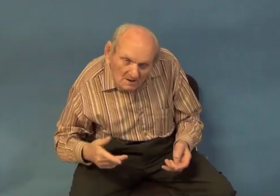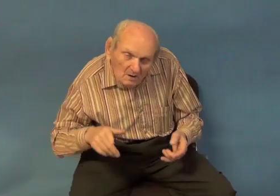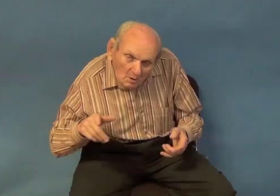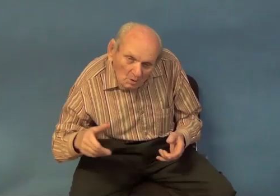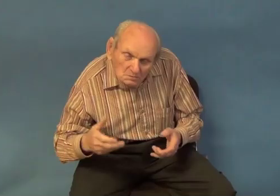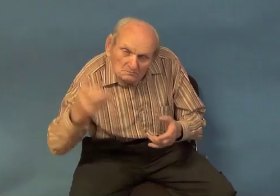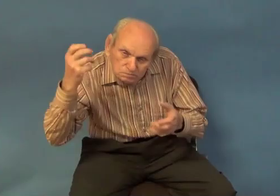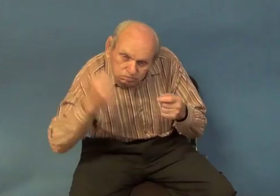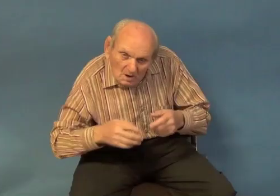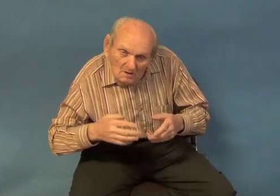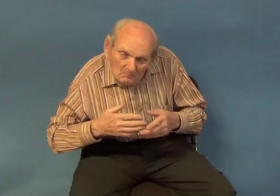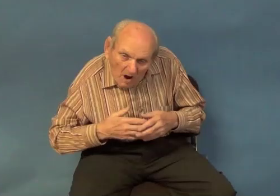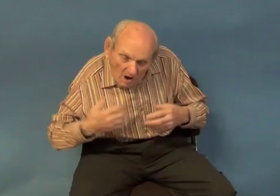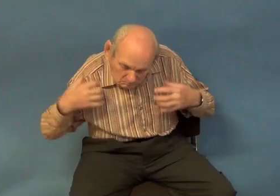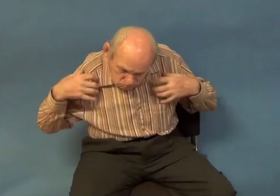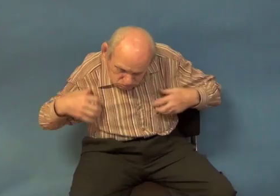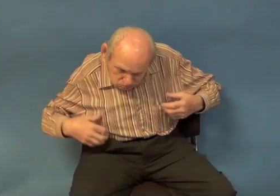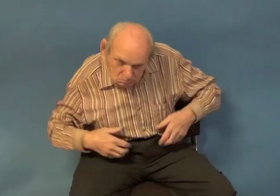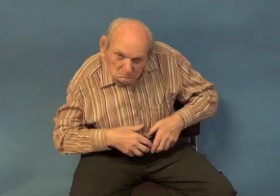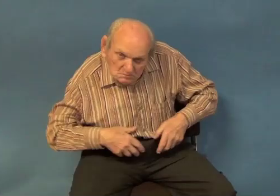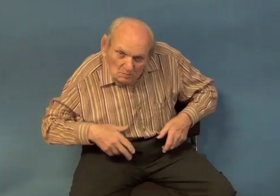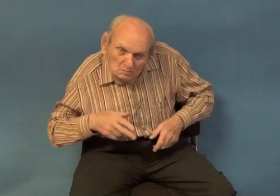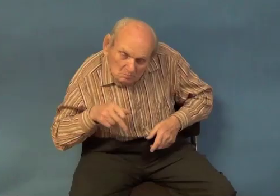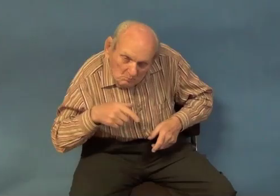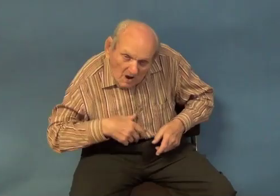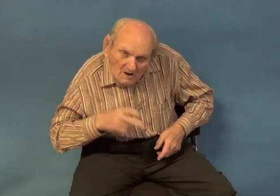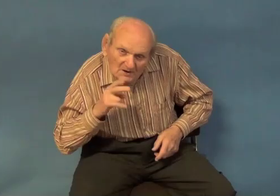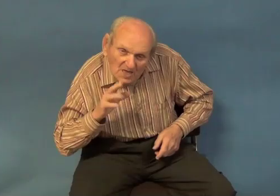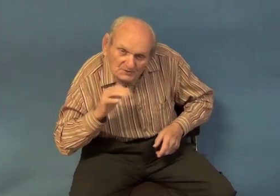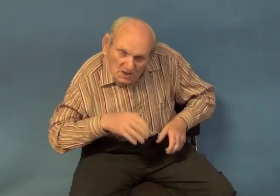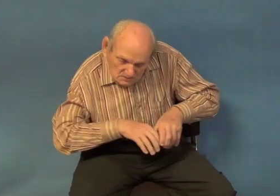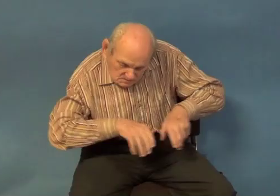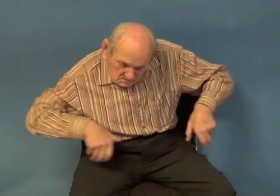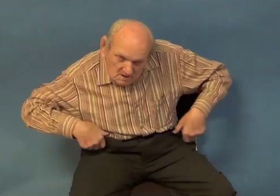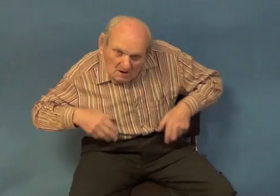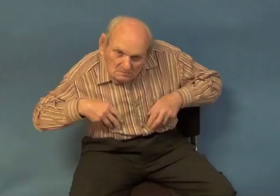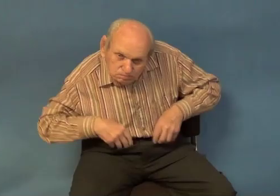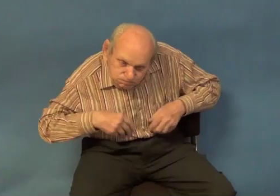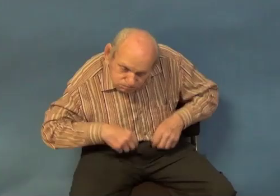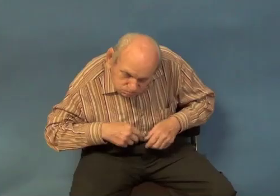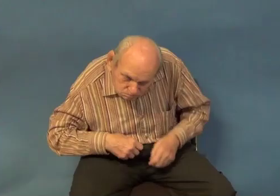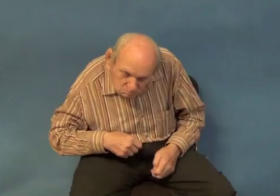Zbierał gruszki do kieszeni fartucha.